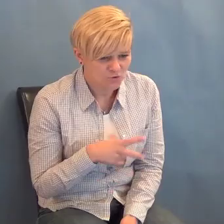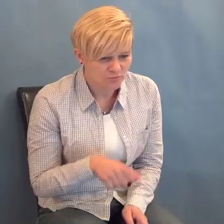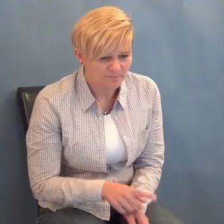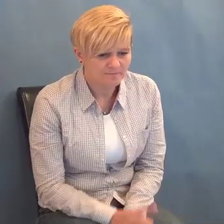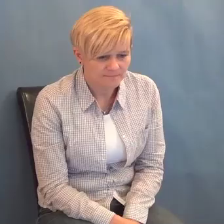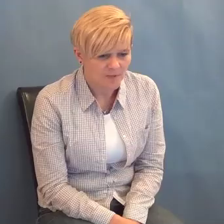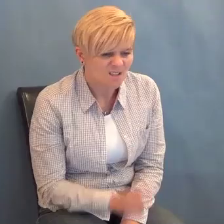Wolne w tym samym czasie.